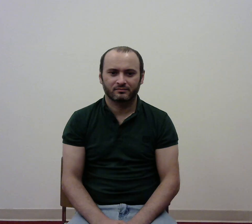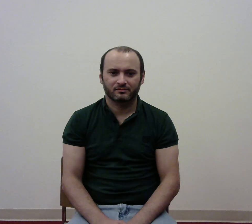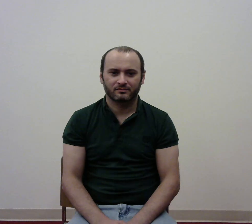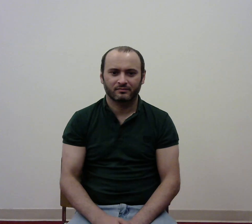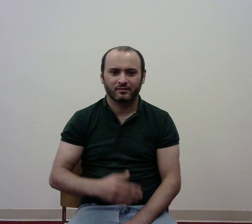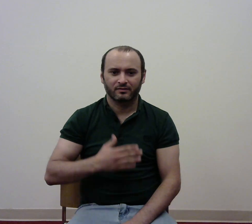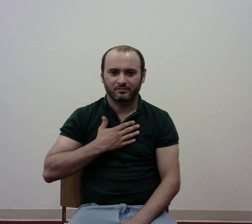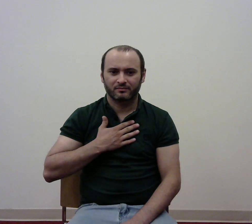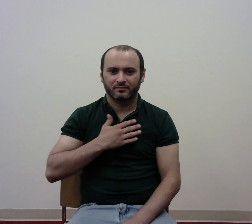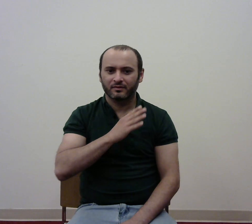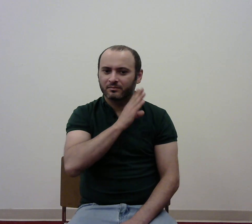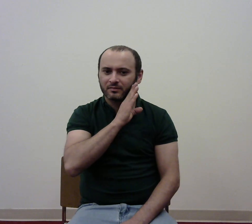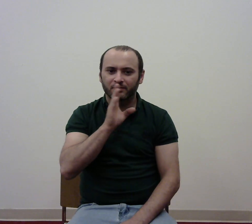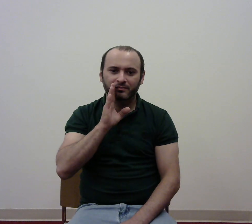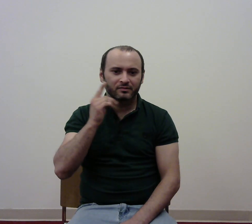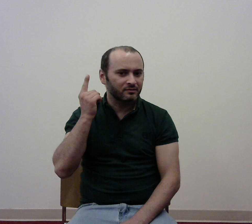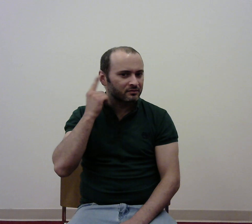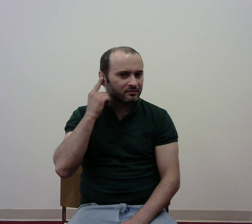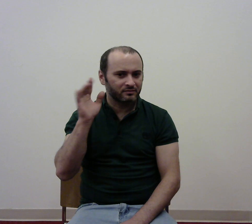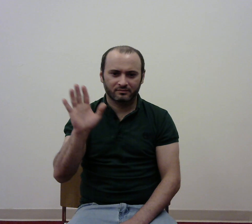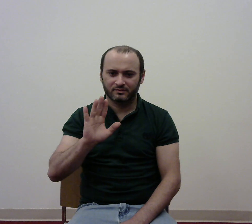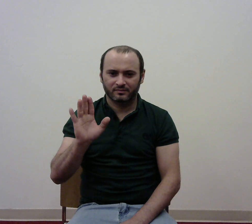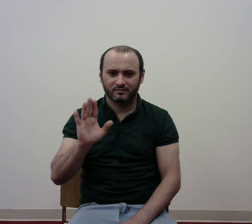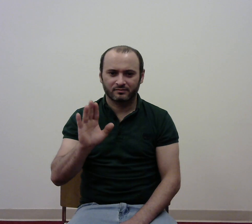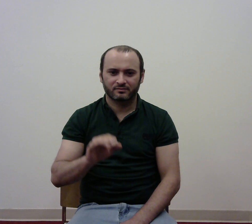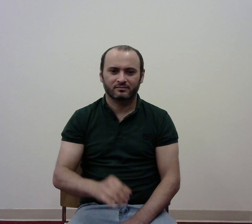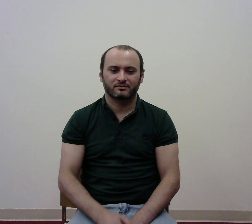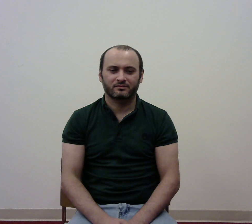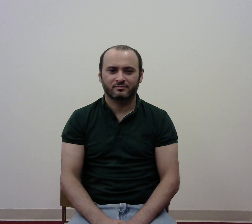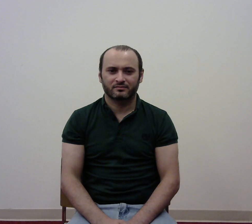Mənim anam eşitmir